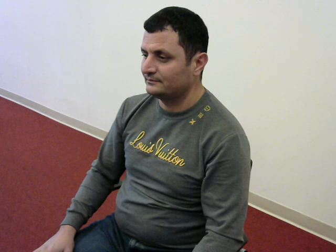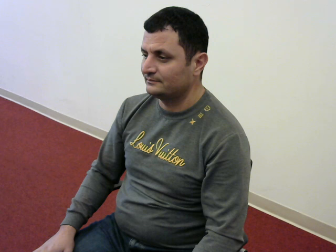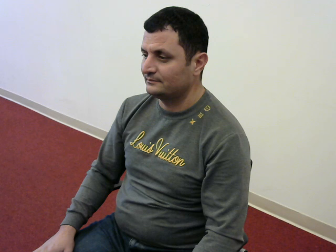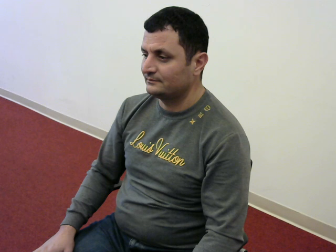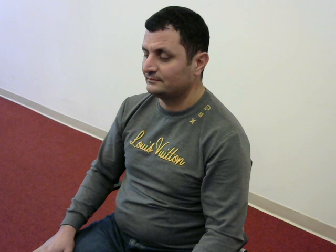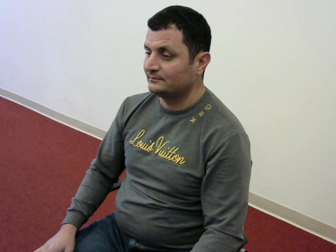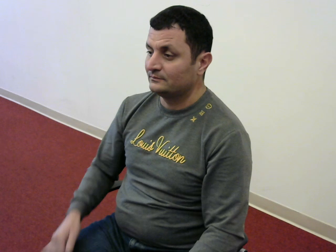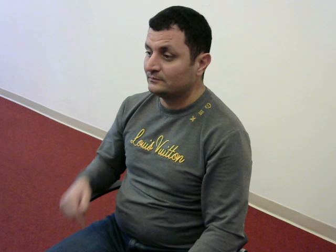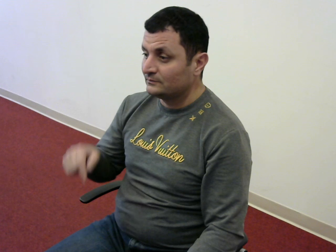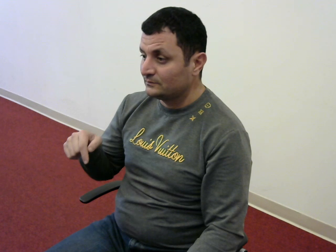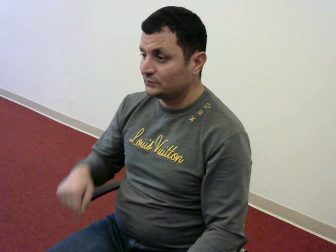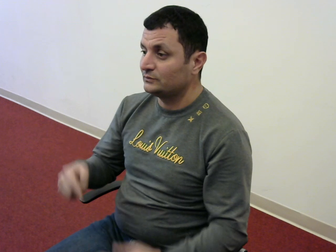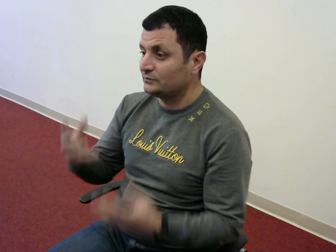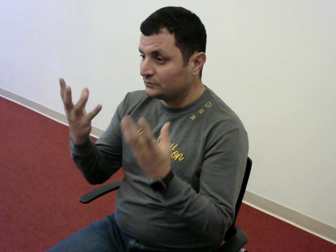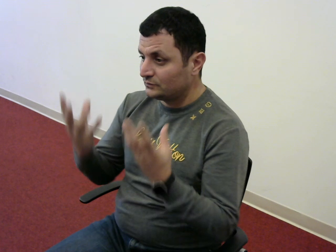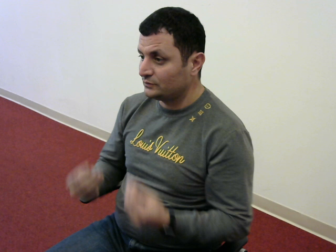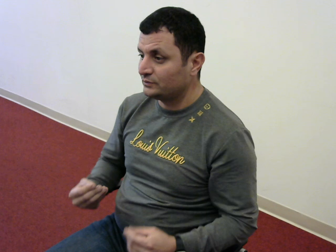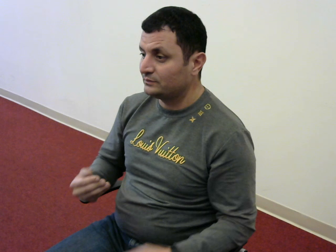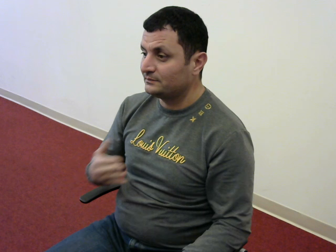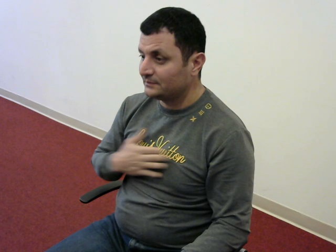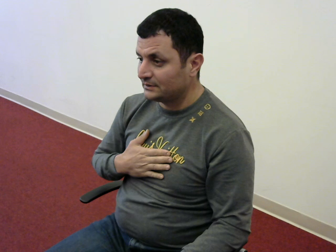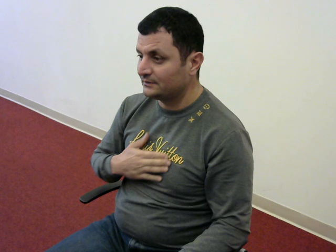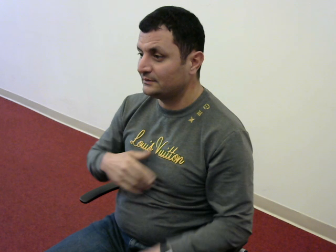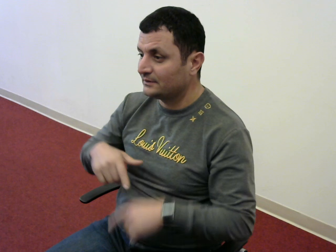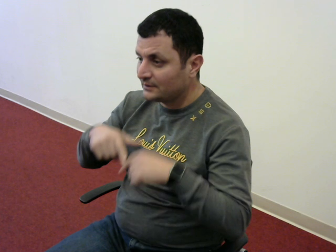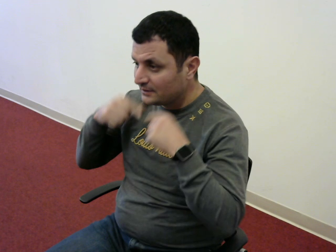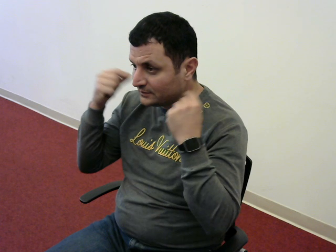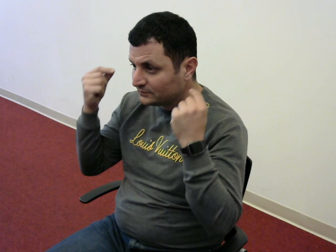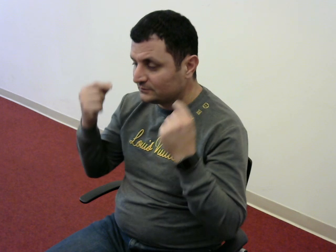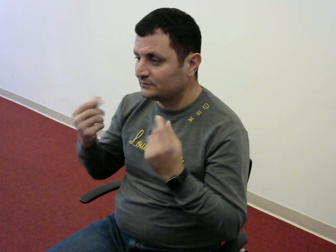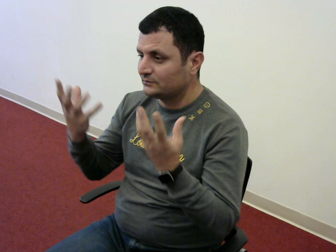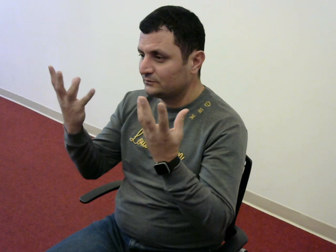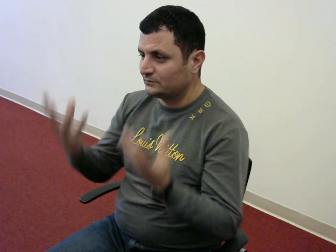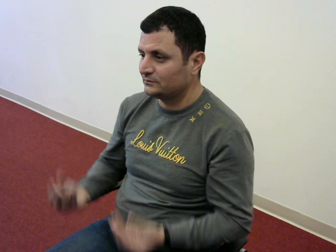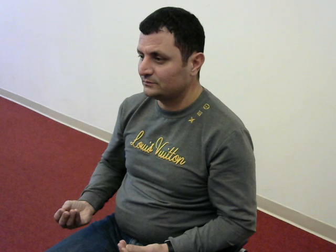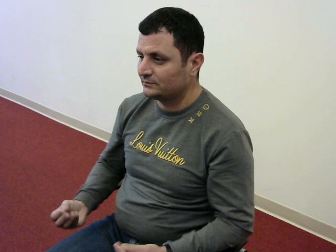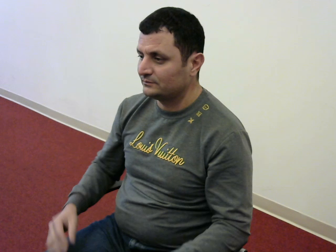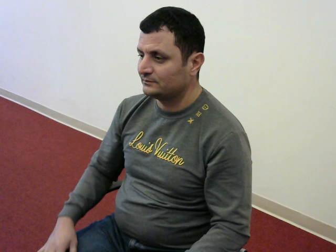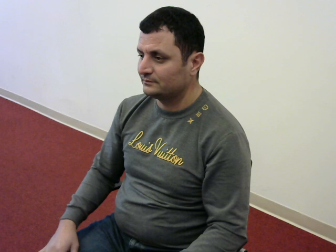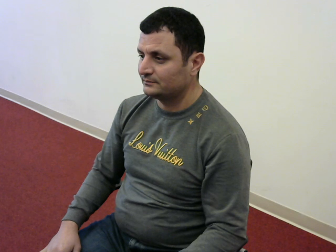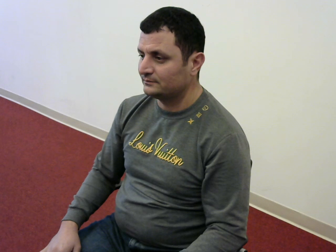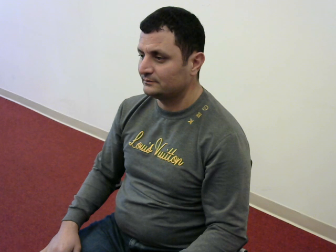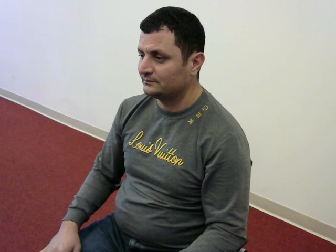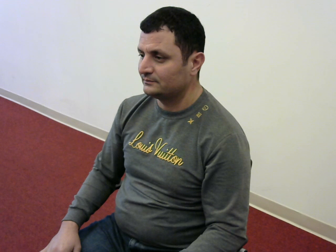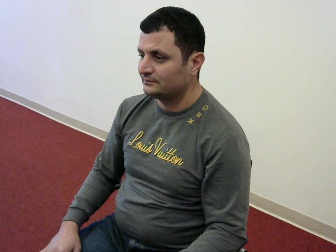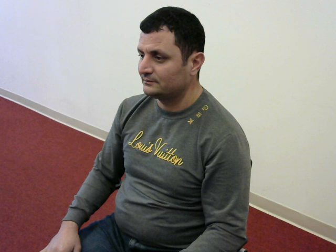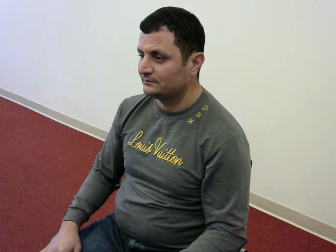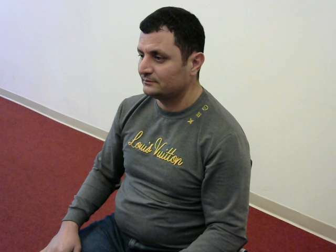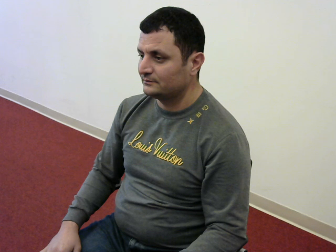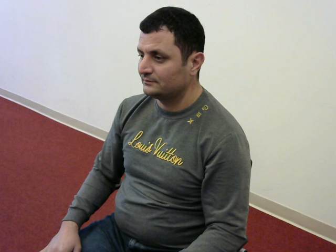Bu gün mənim ad günümdür